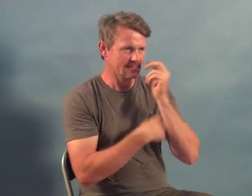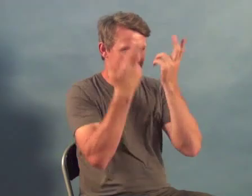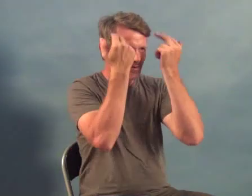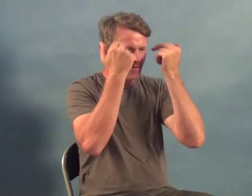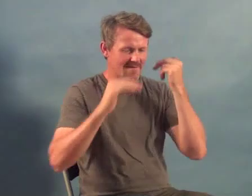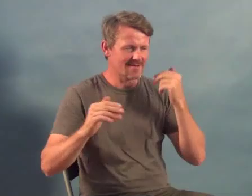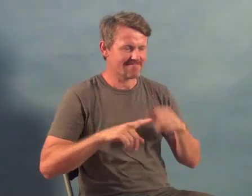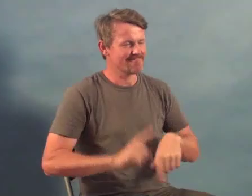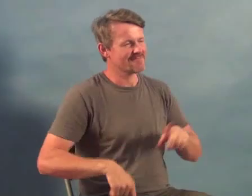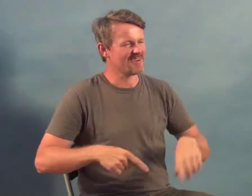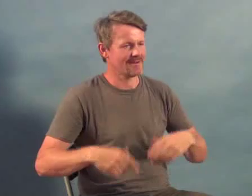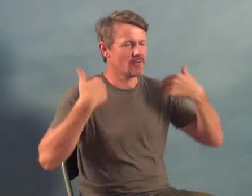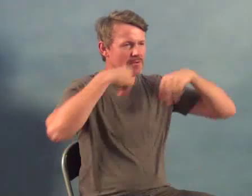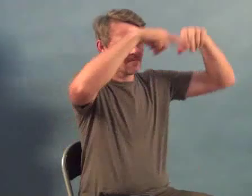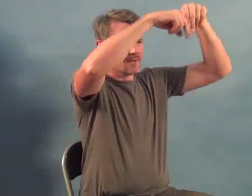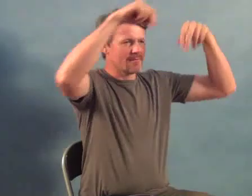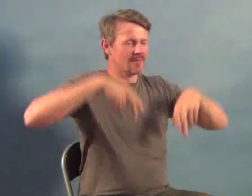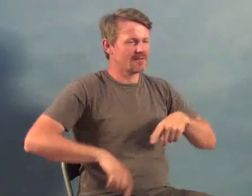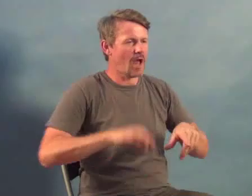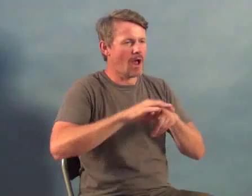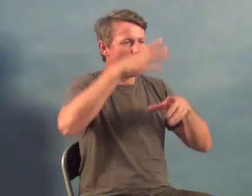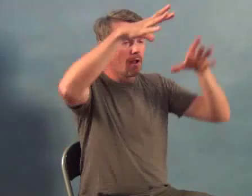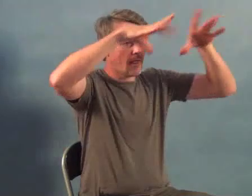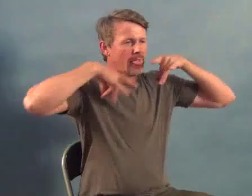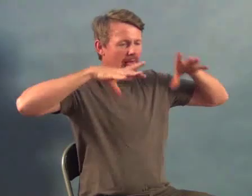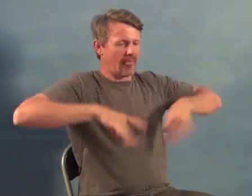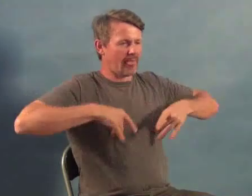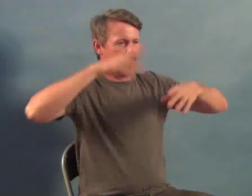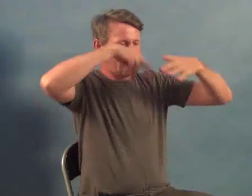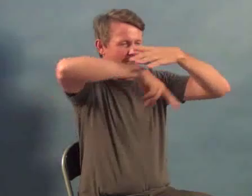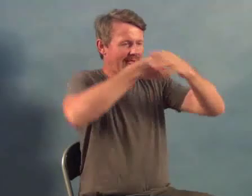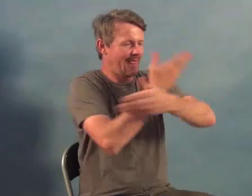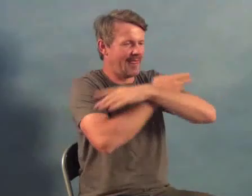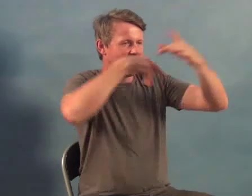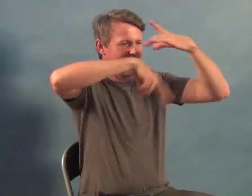Mały królik idzie, a obok wiszą ubrania na sznurkach, idzie i akurat wskakuje w nie.